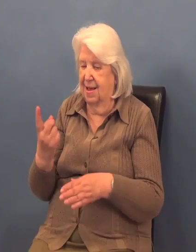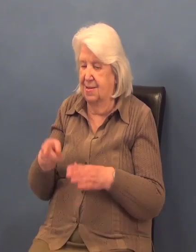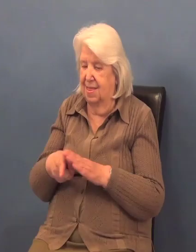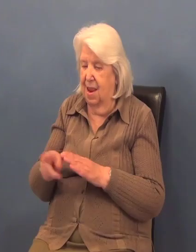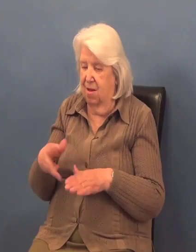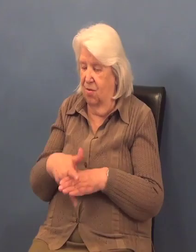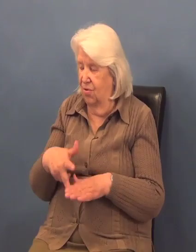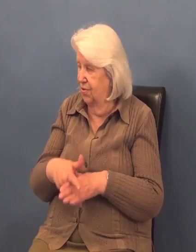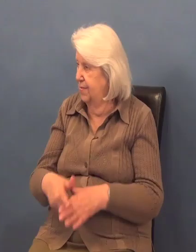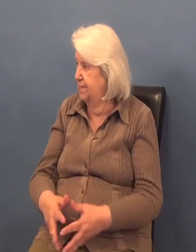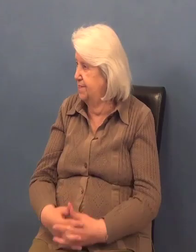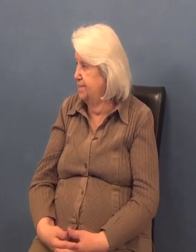Zakaz dla koni.